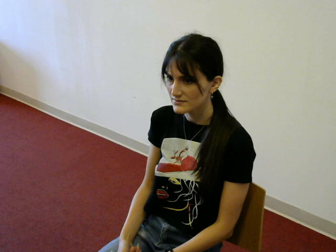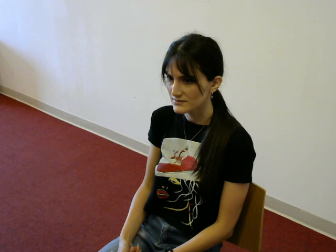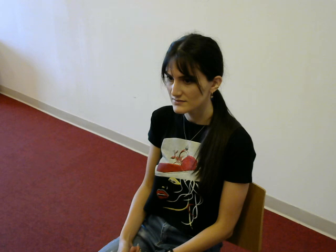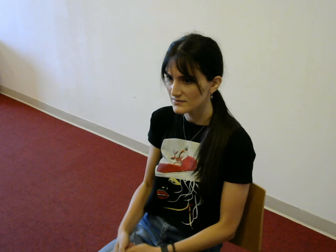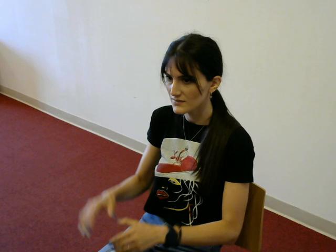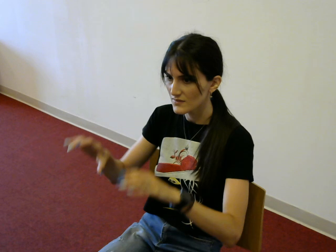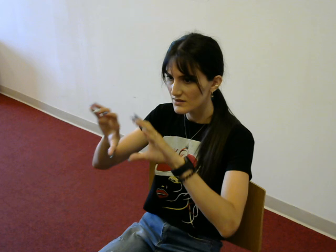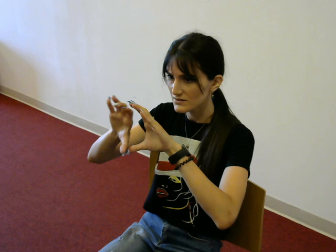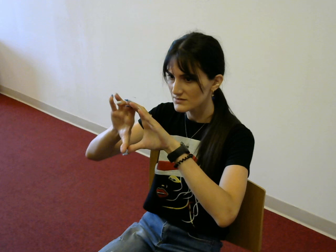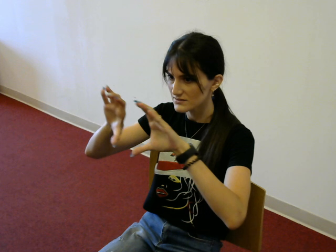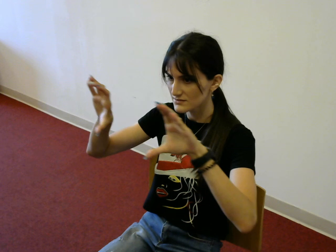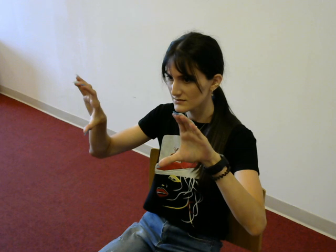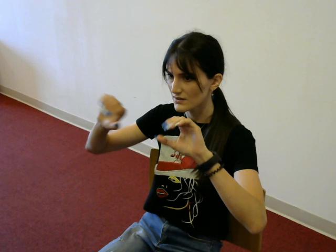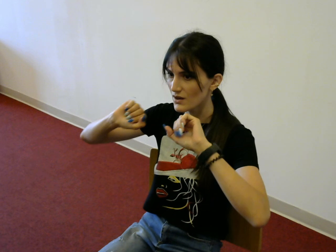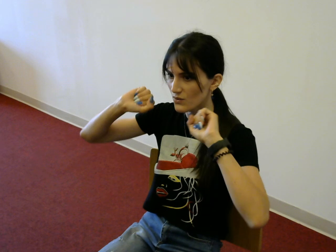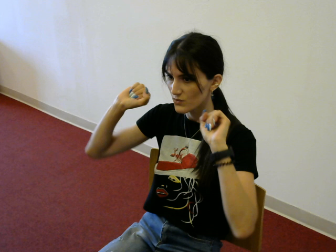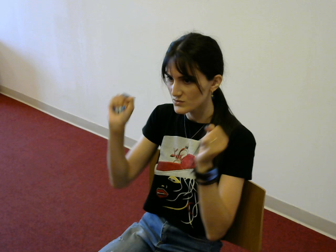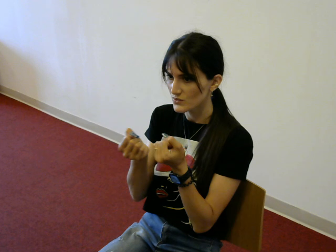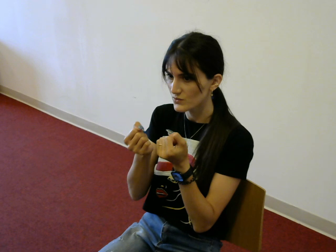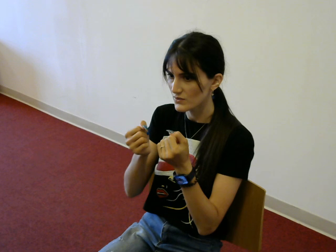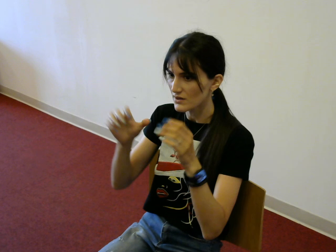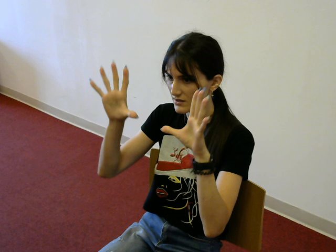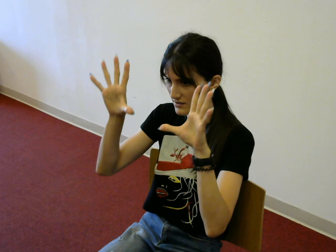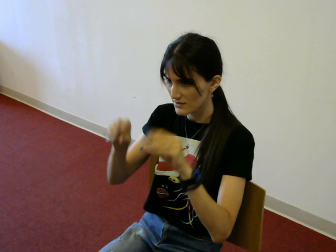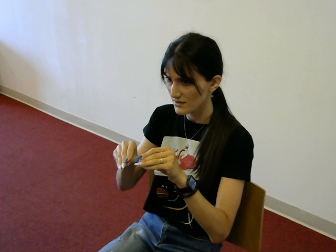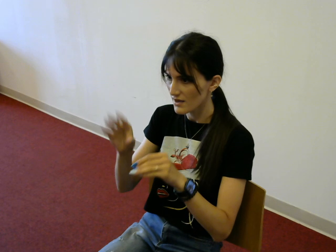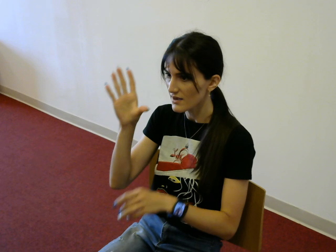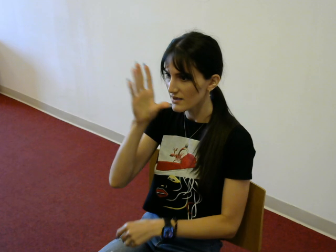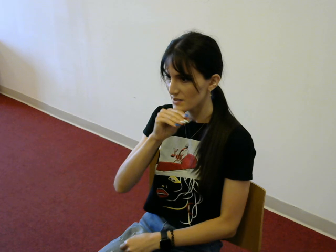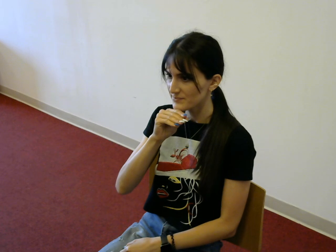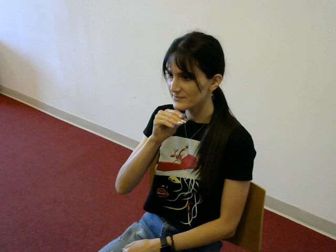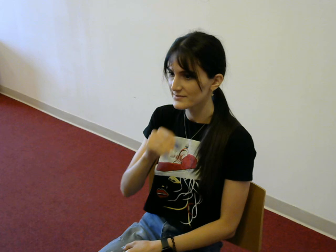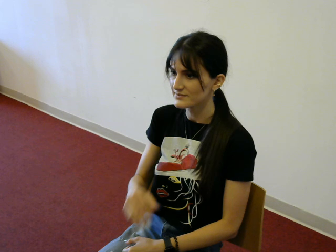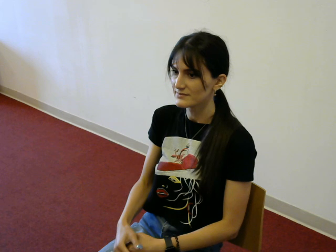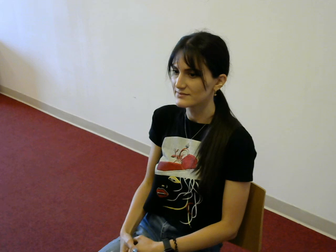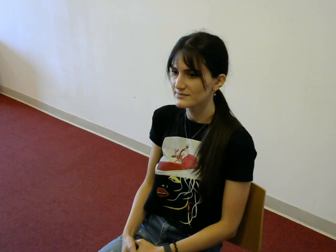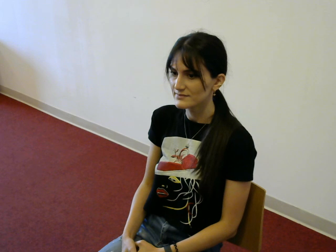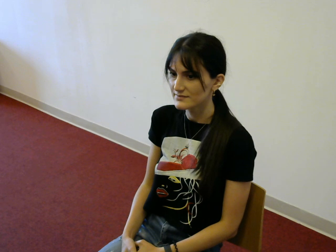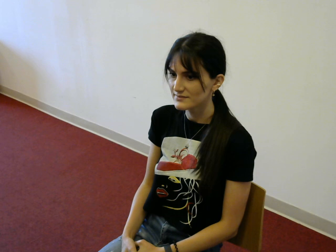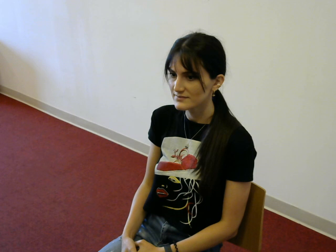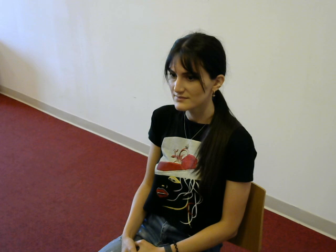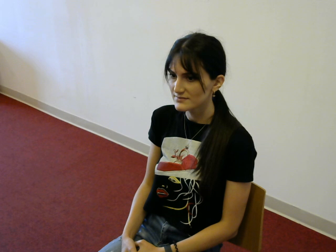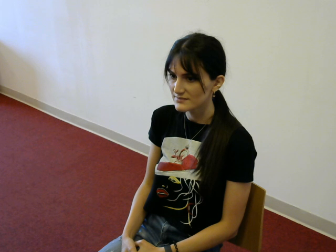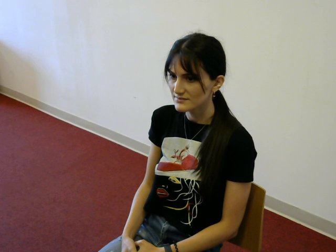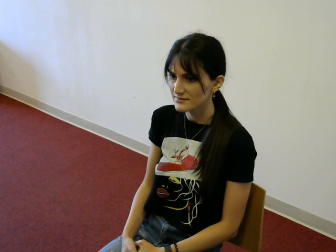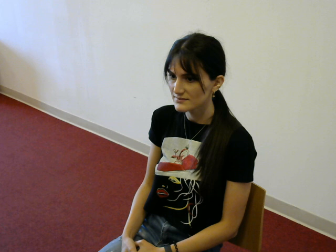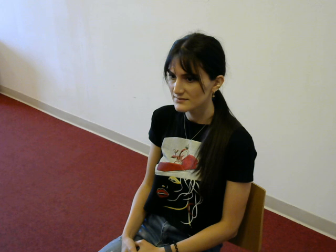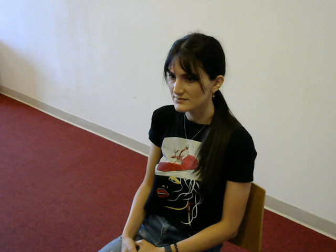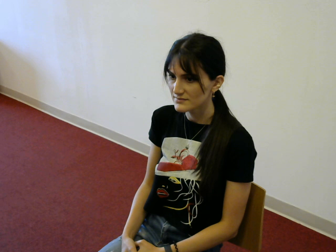Kondisioneri söndürə bilərsinizmi?